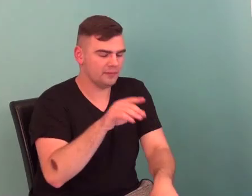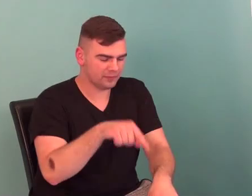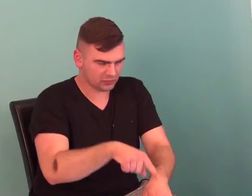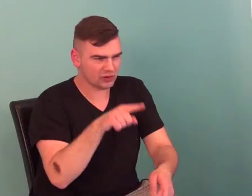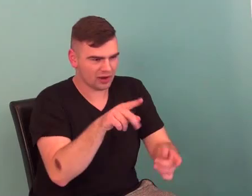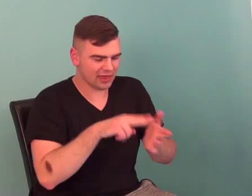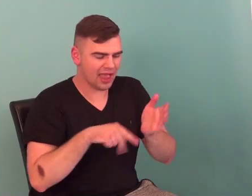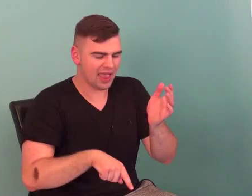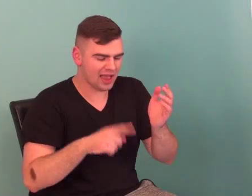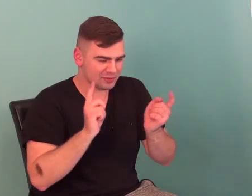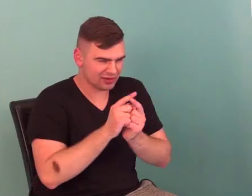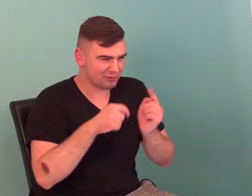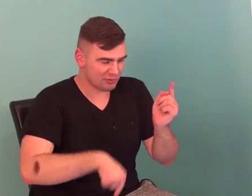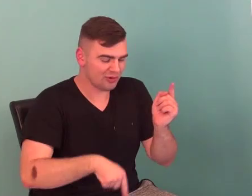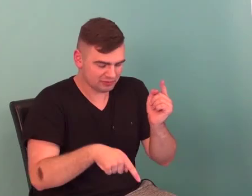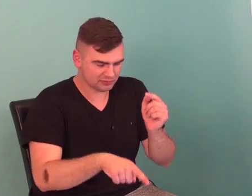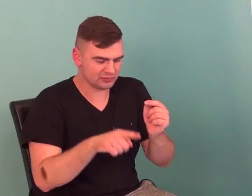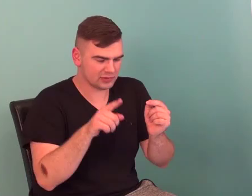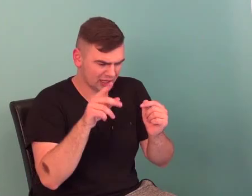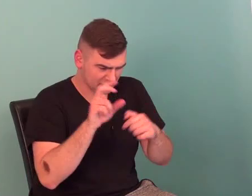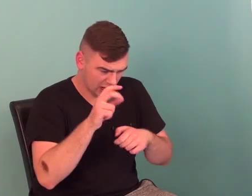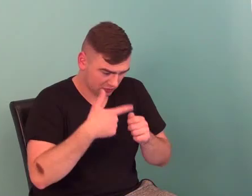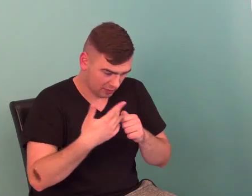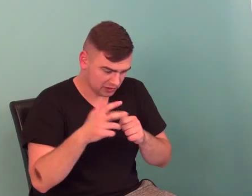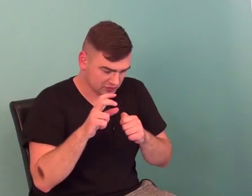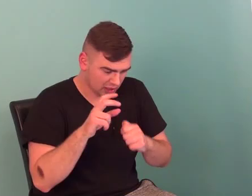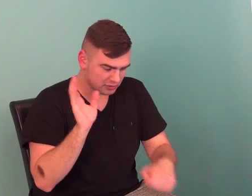To tutaj jest spotkanie, w czwartek dwudziestego piątego.